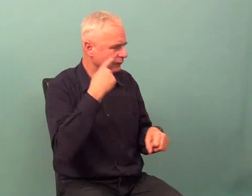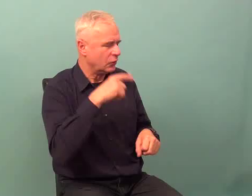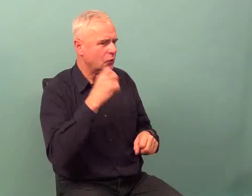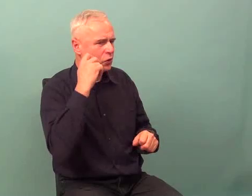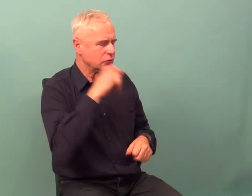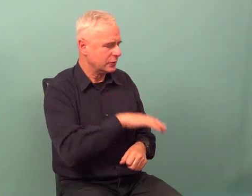Mały pomyślał, że są wspaniałe.